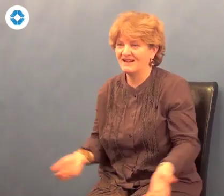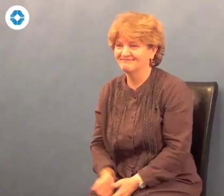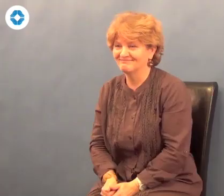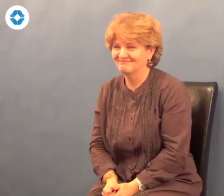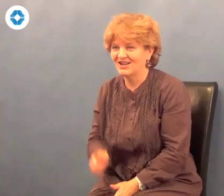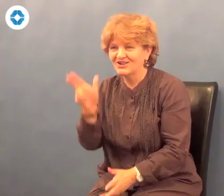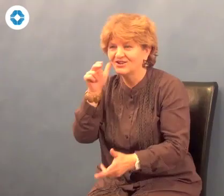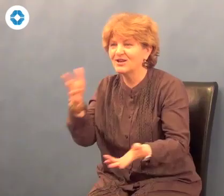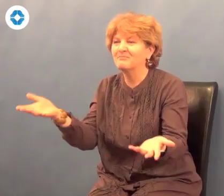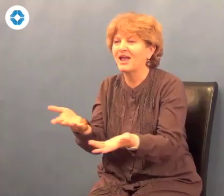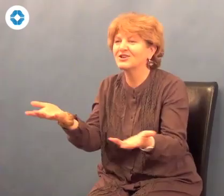Gdzie jest żaba?